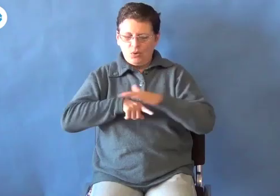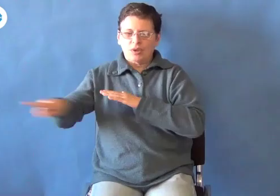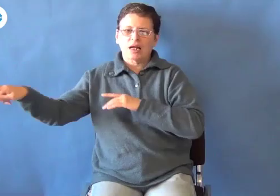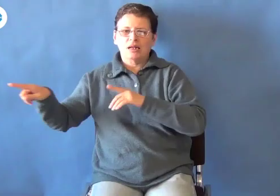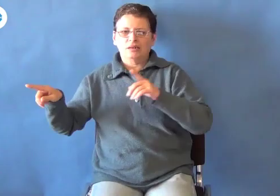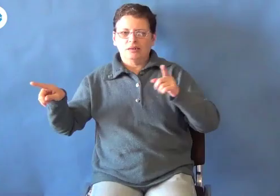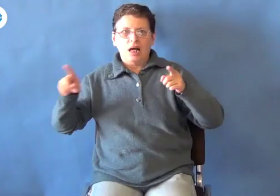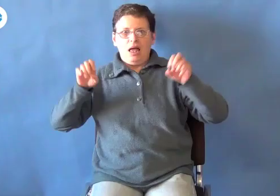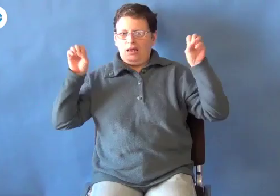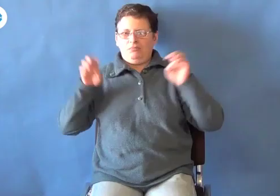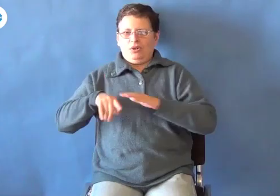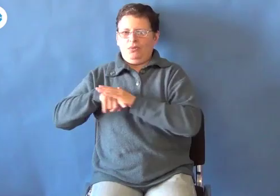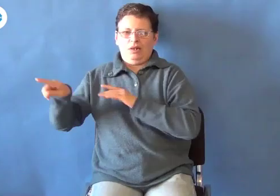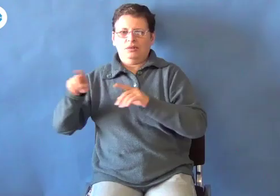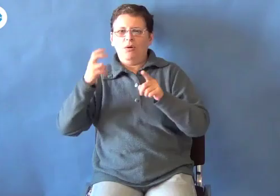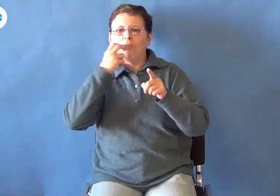Trzeba uciekać.